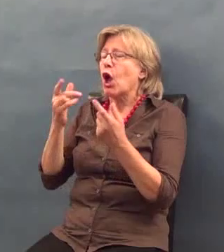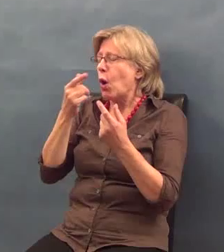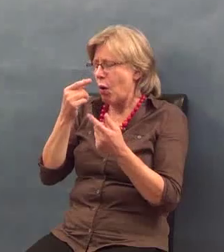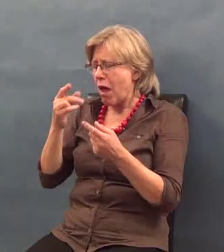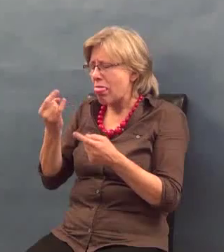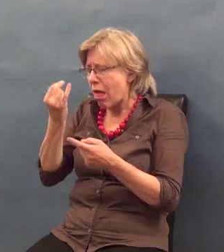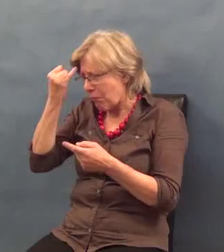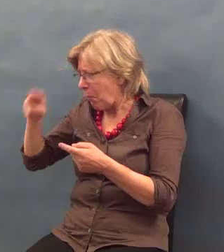Jedna gruszka upada na ziemię.